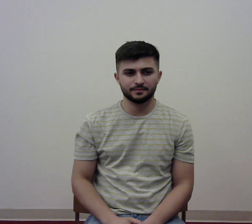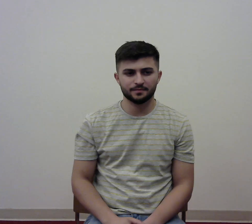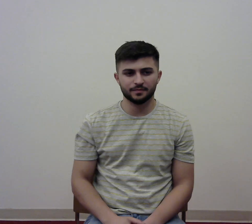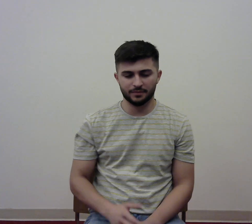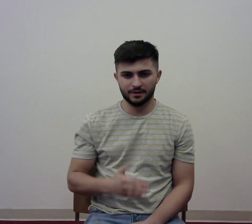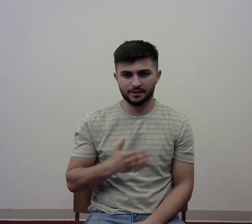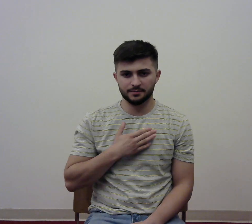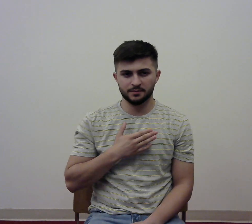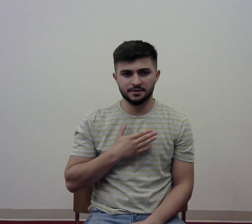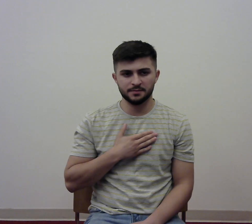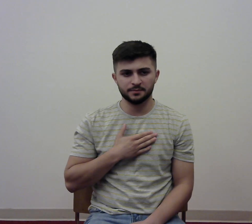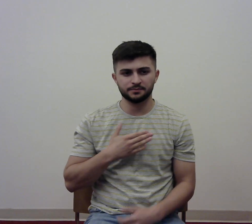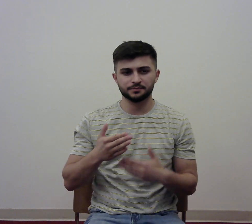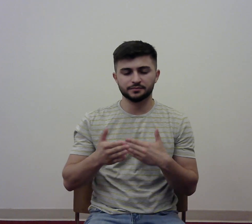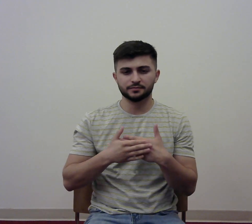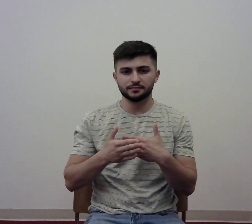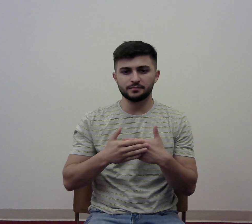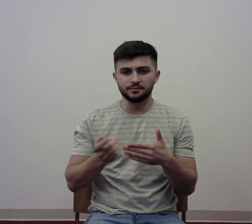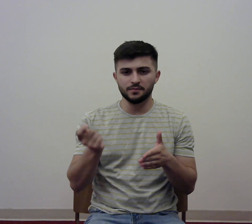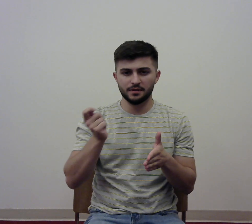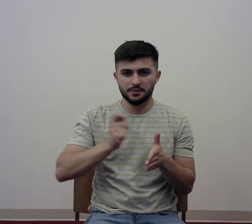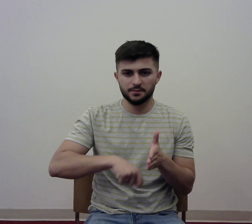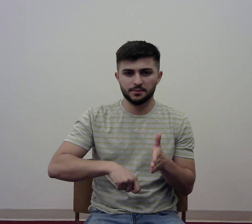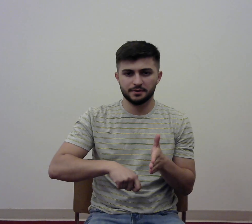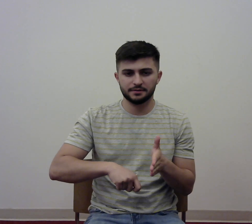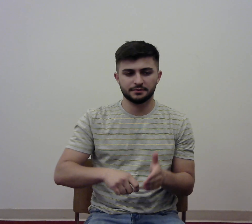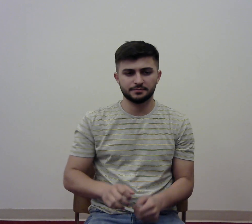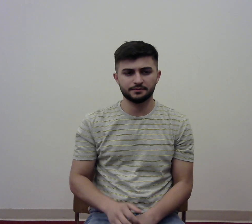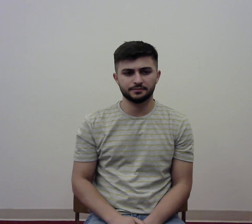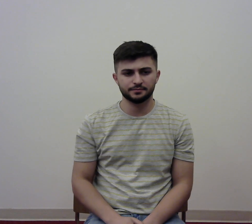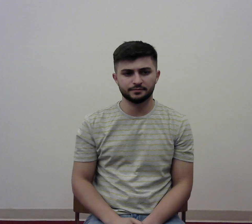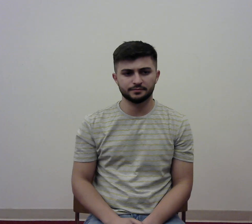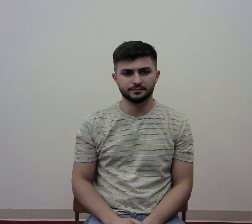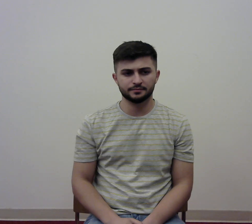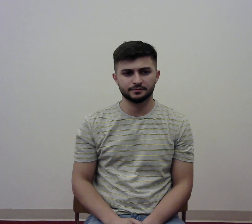Bizim qapımız bağlıdır